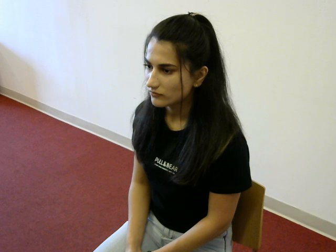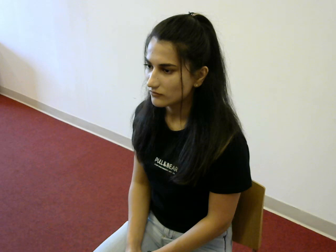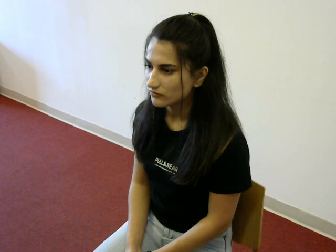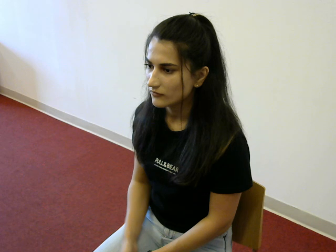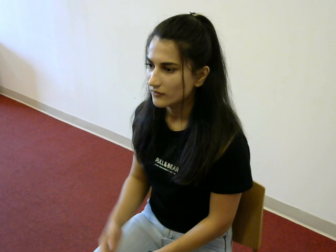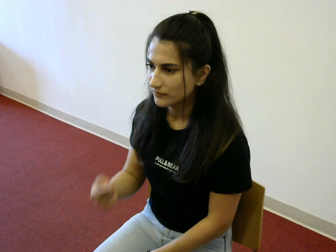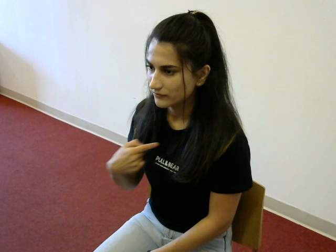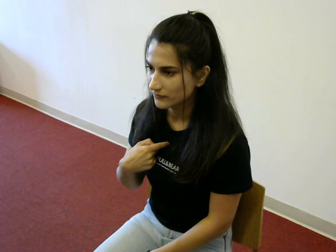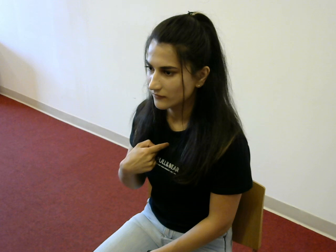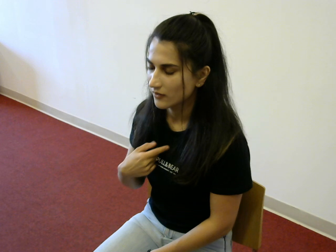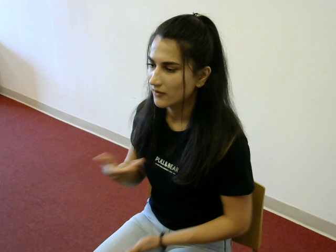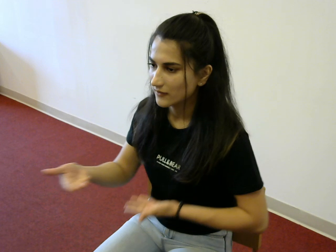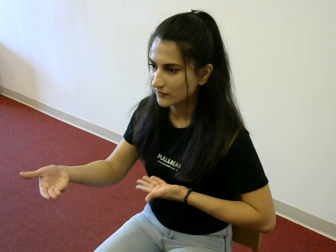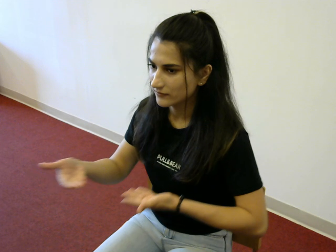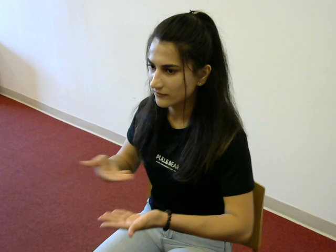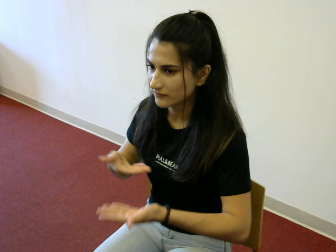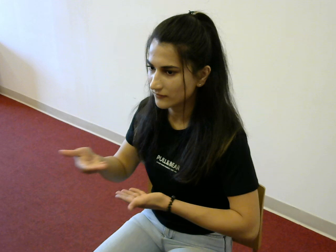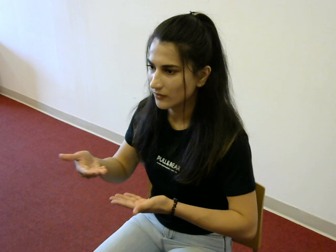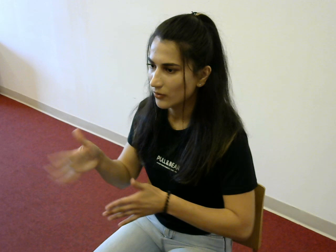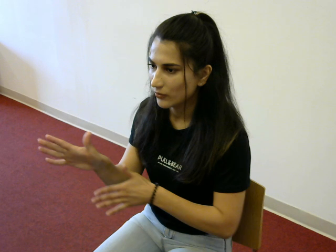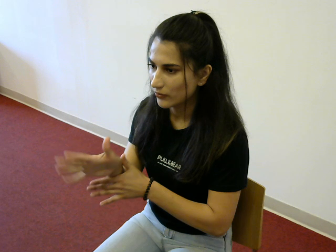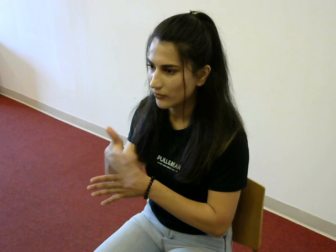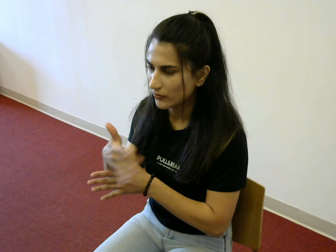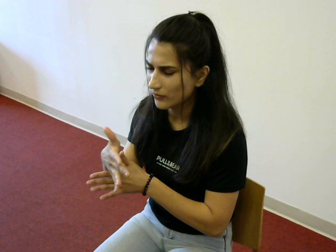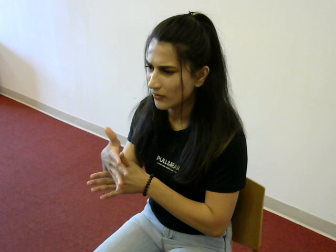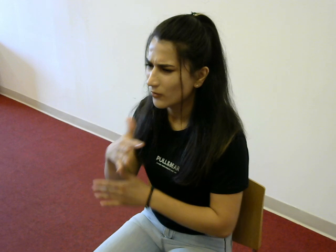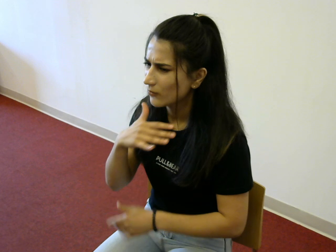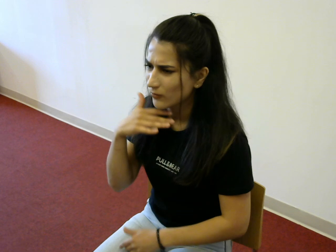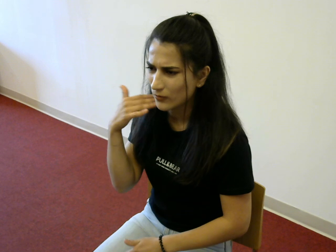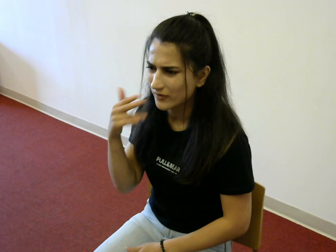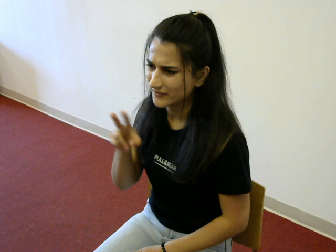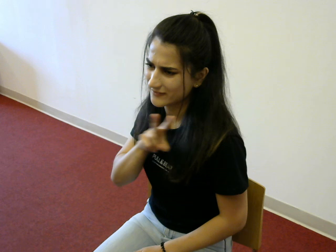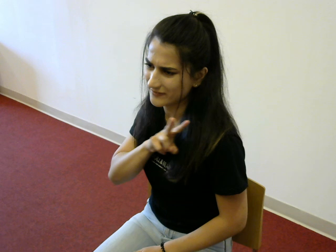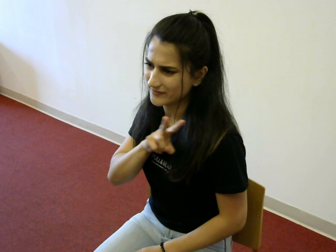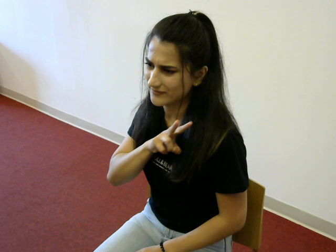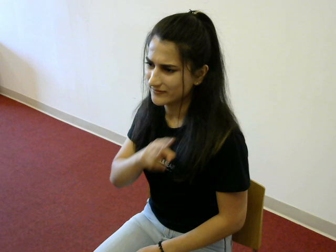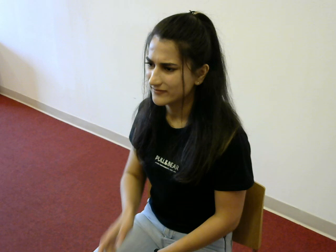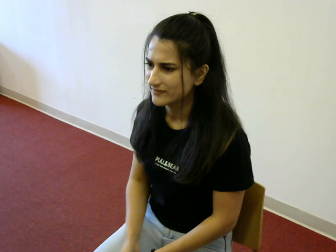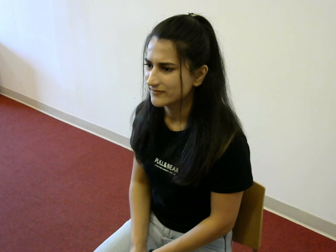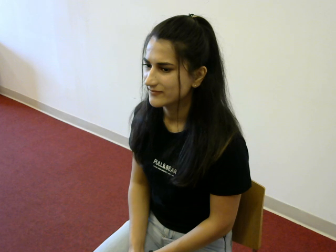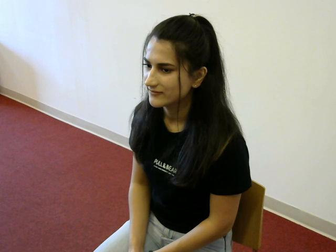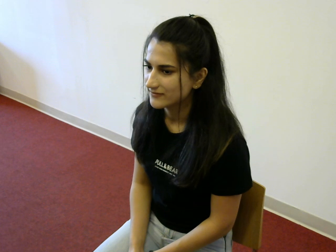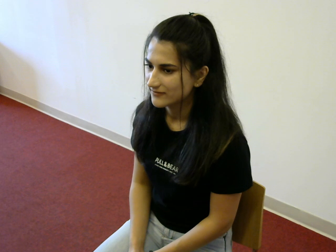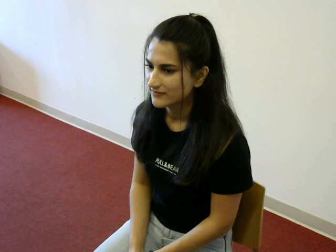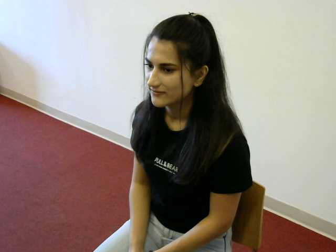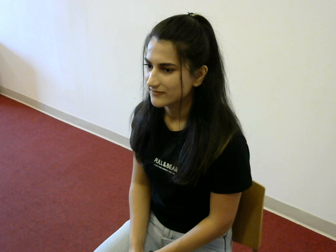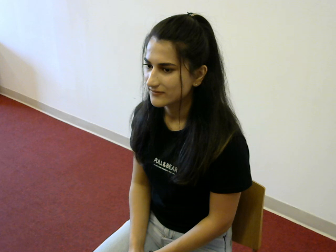Mən piyada gəzməyi çox sevirəm